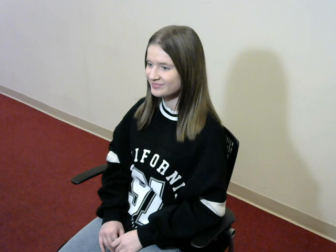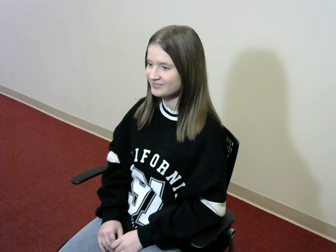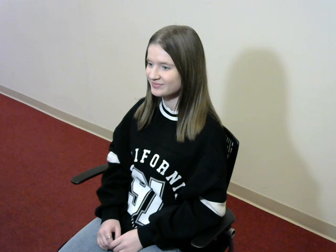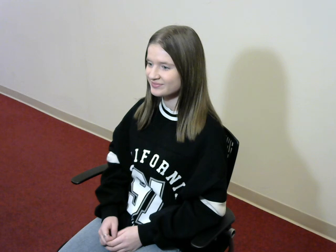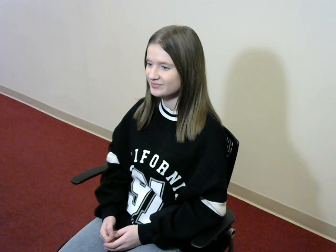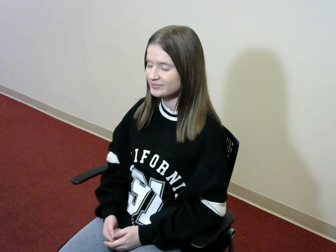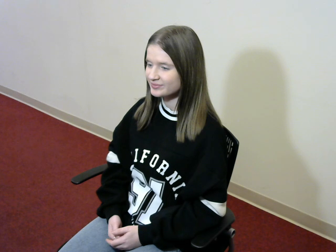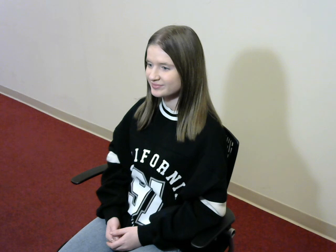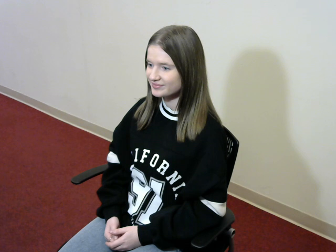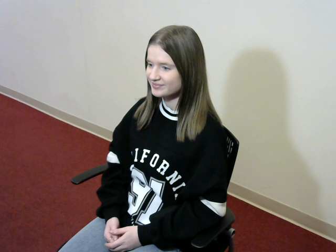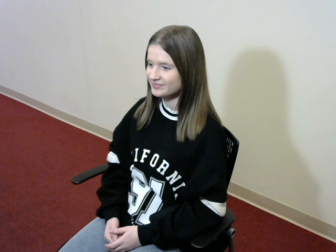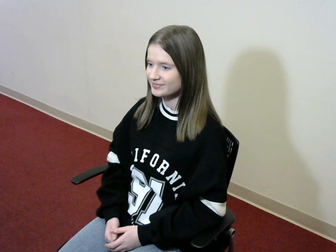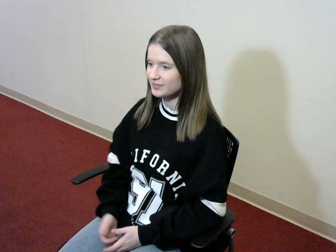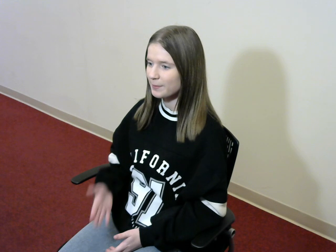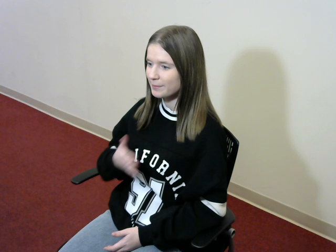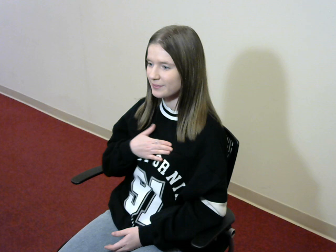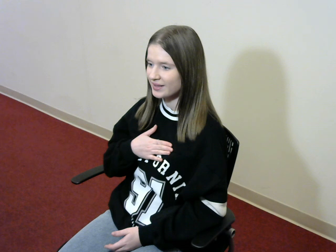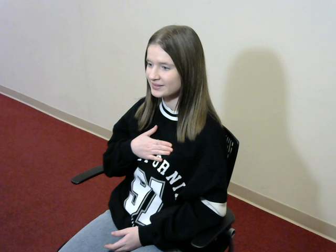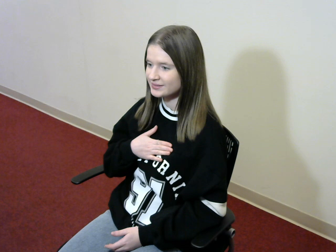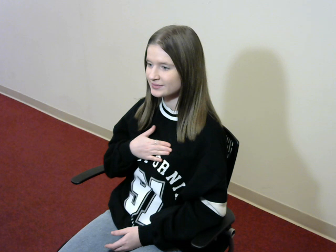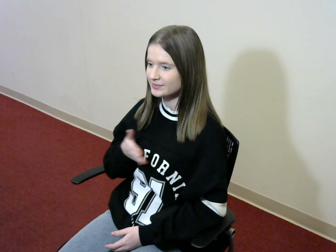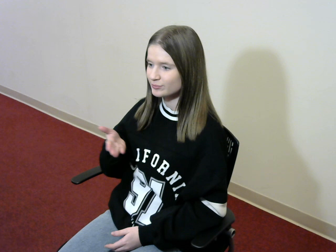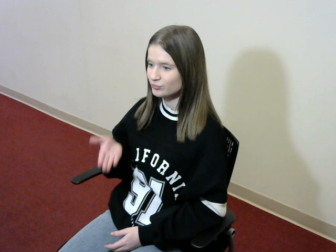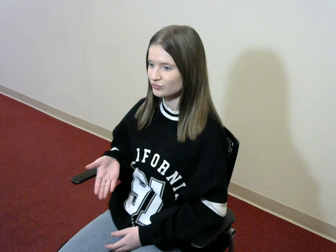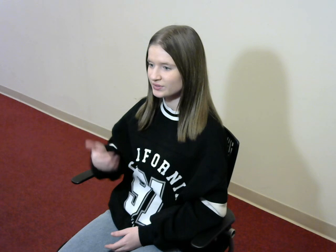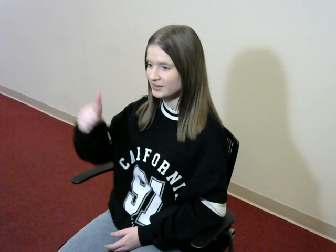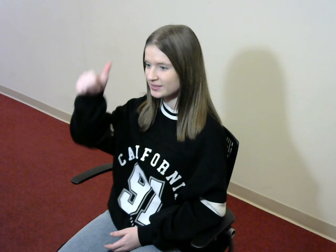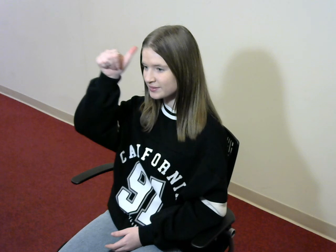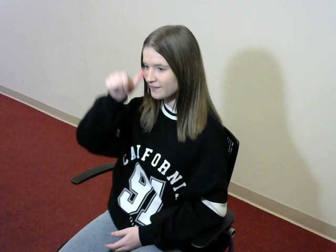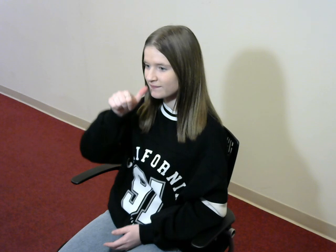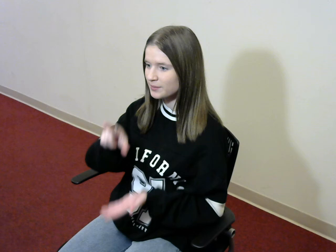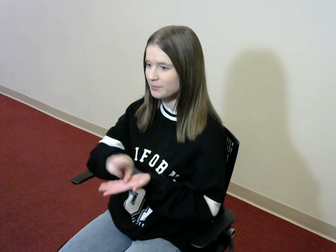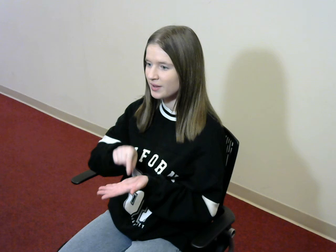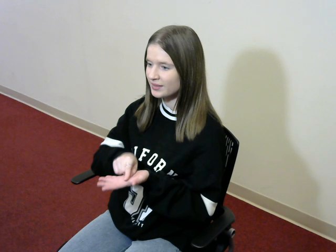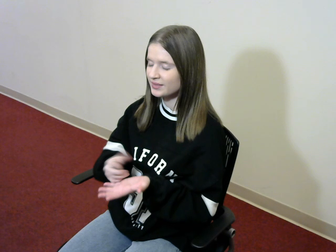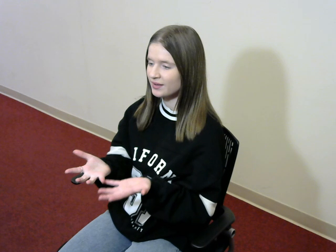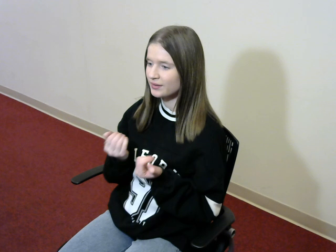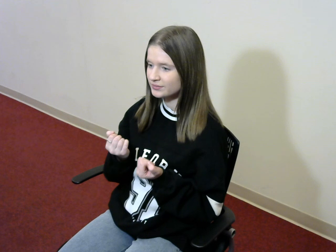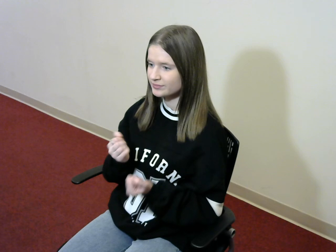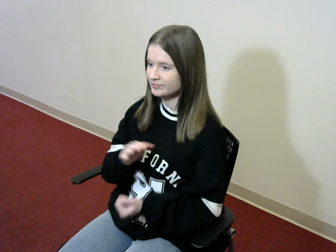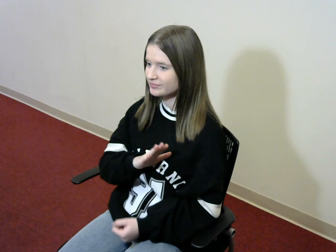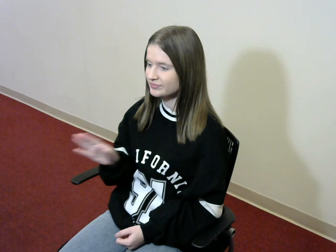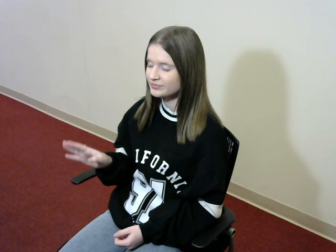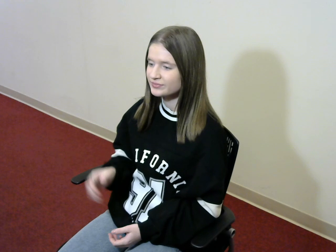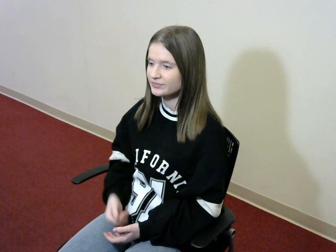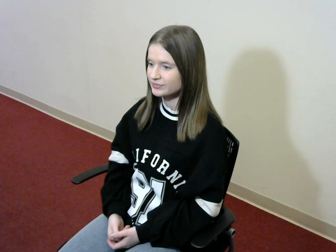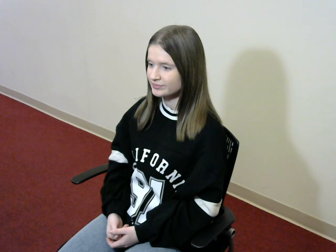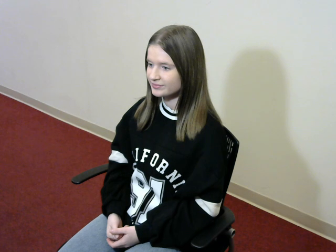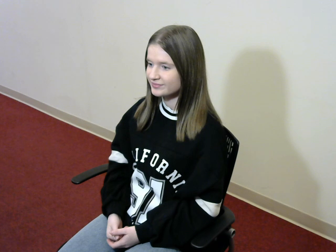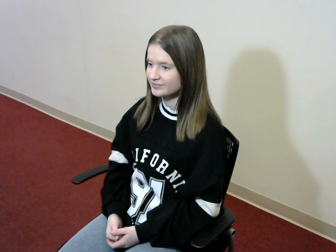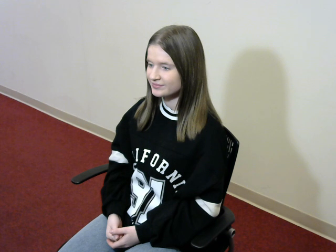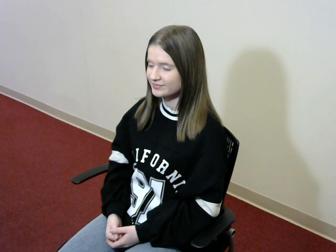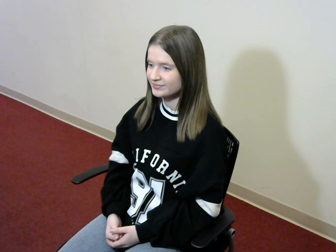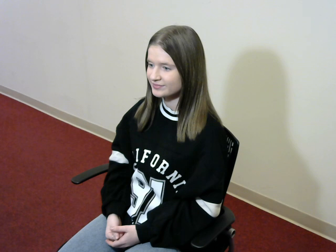Mən bu ay pensiya almamışam